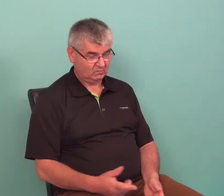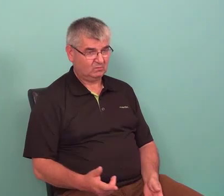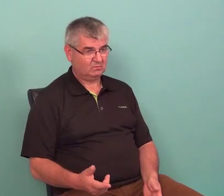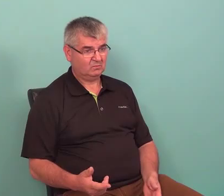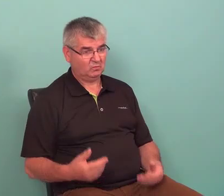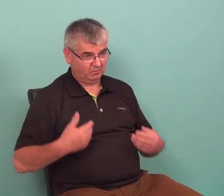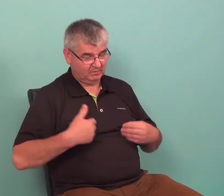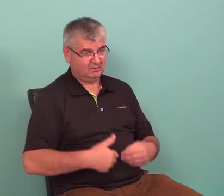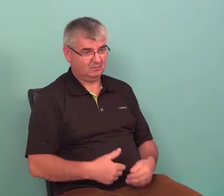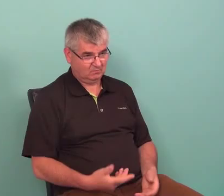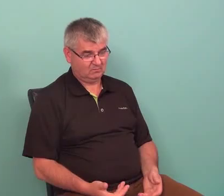Trzeba się ubrać.